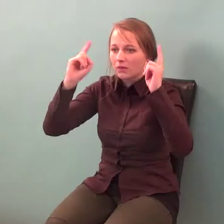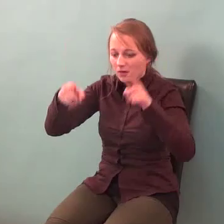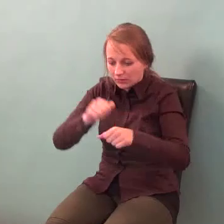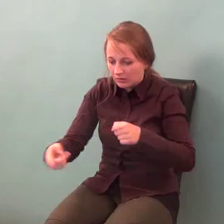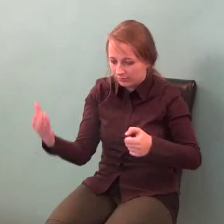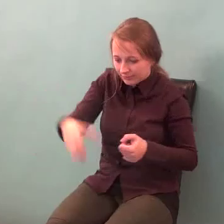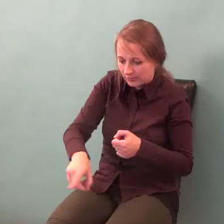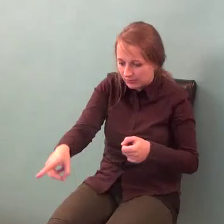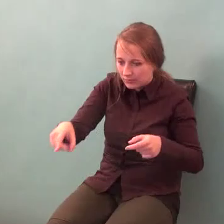To jest nowy znak.